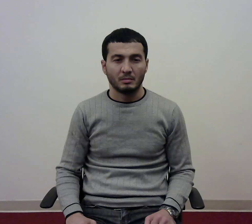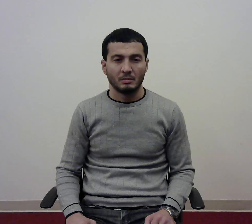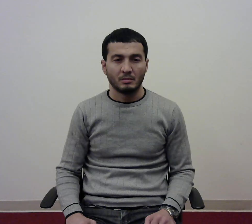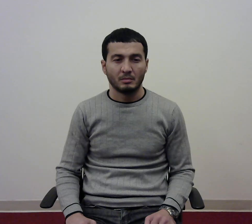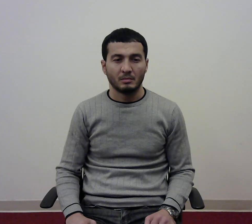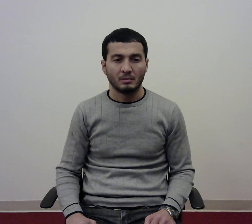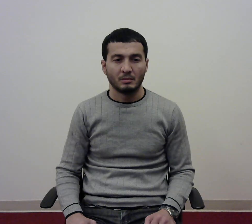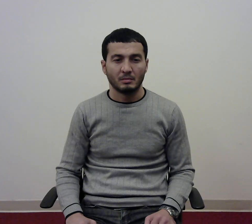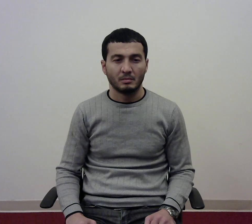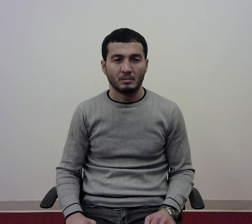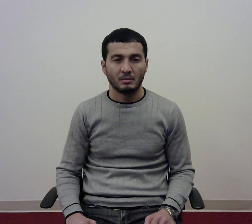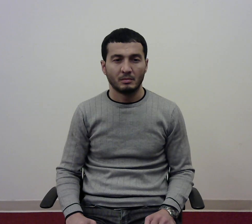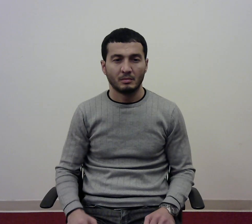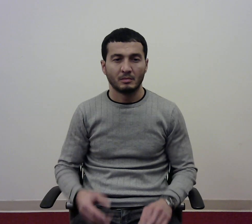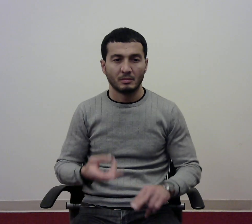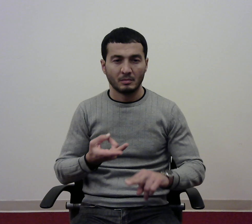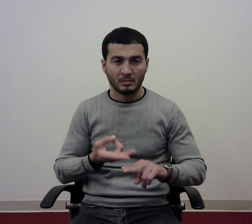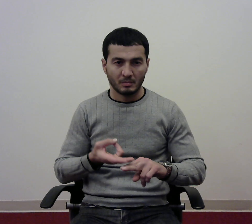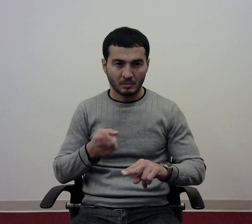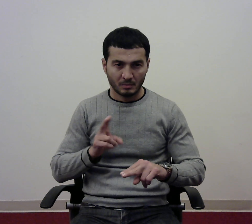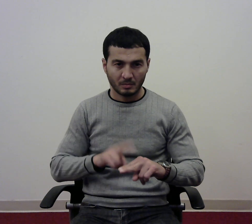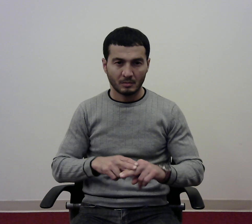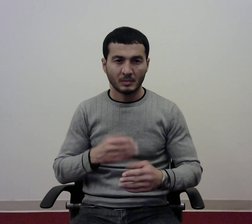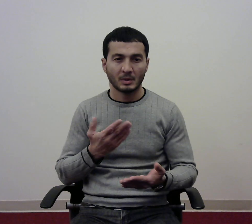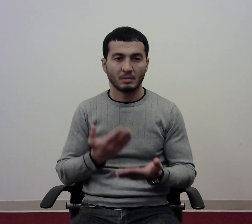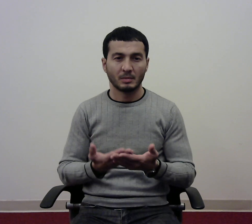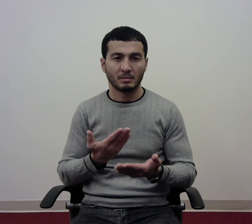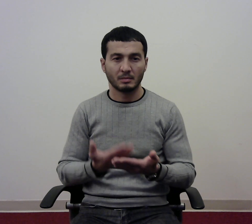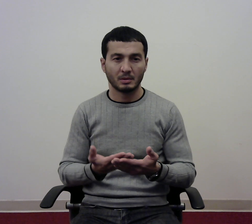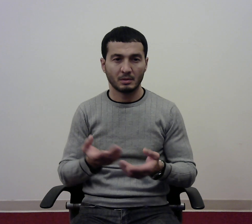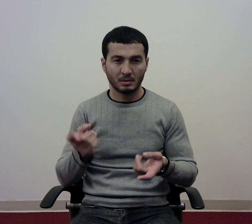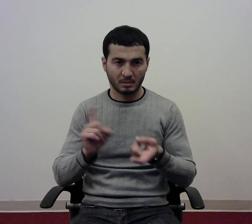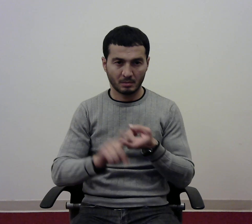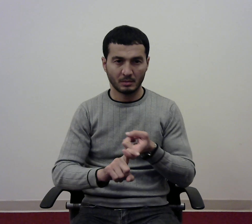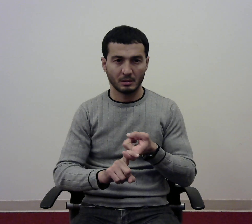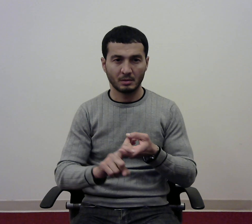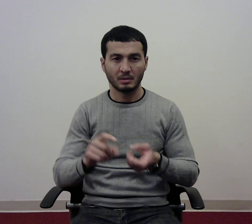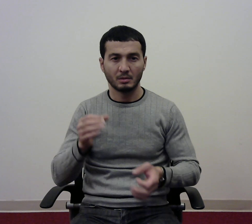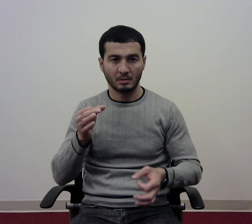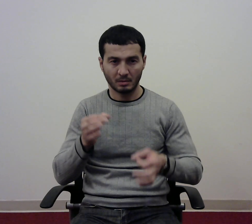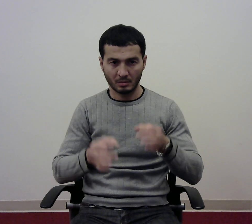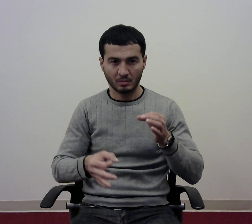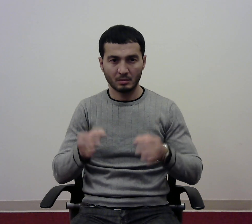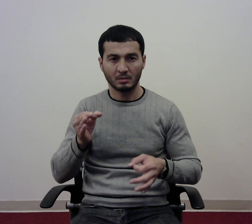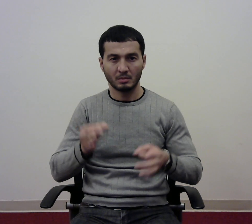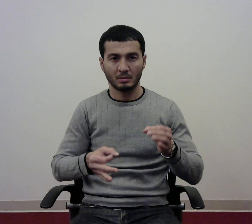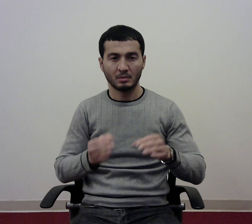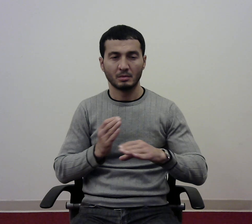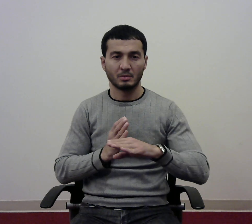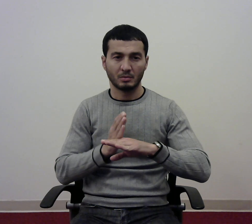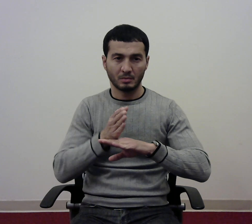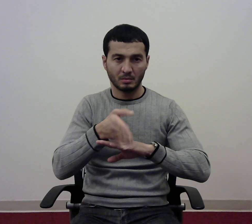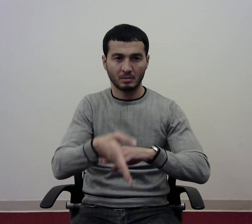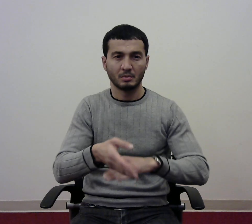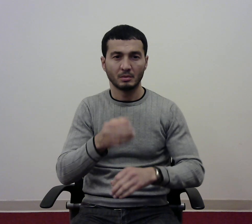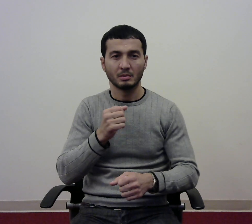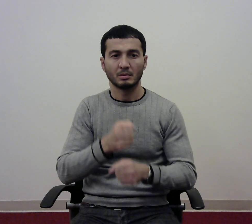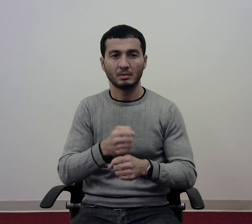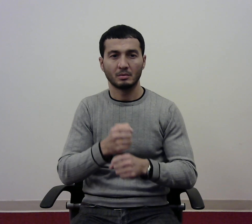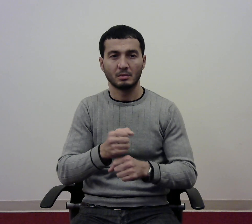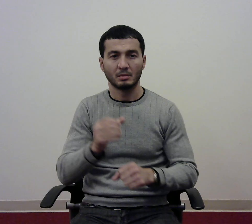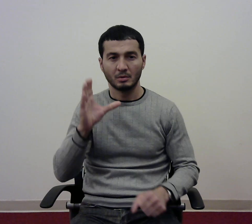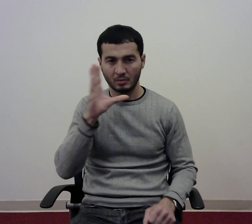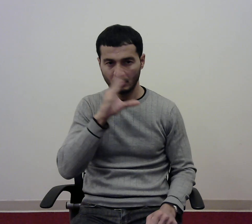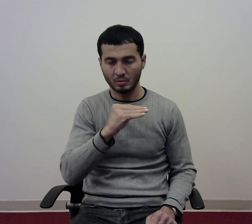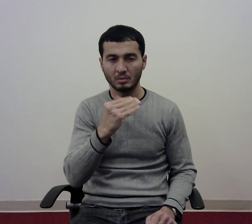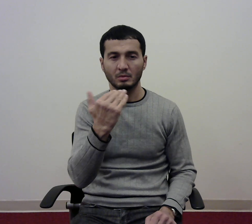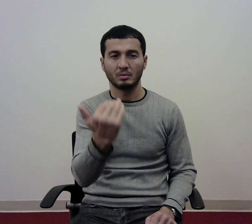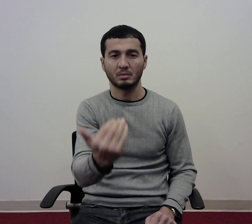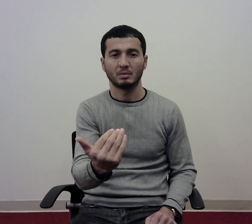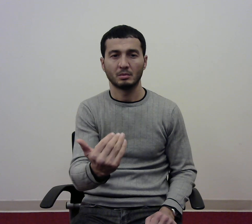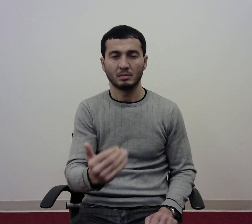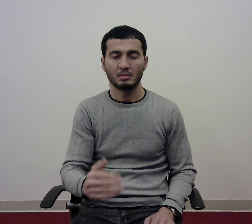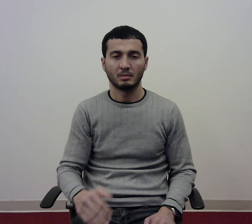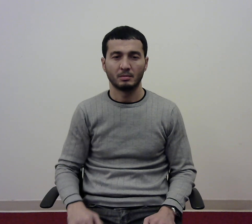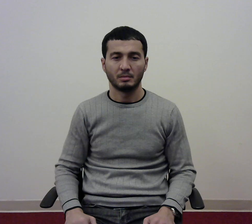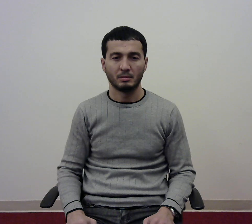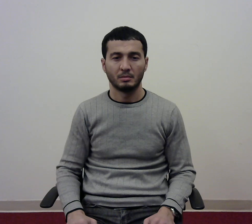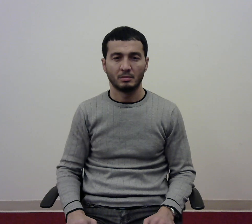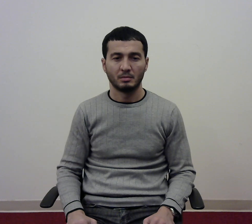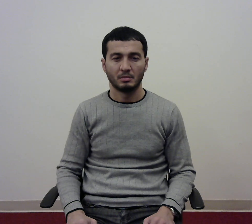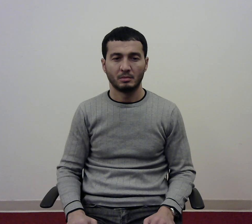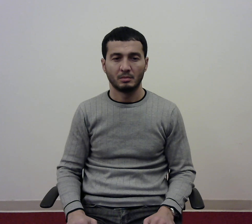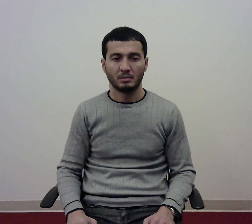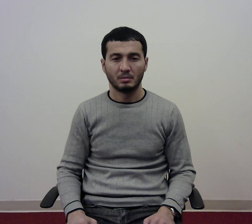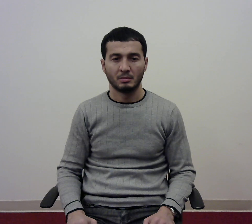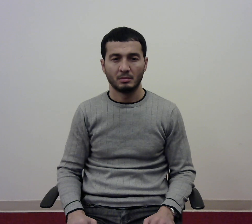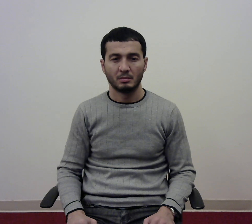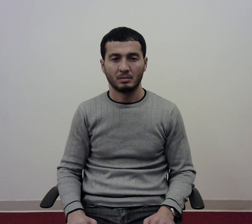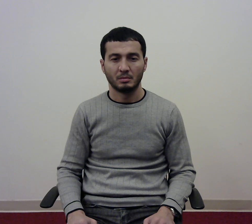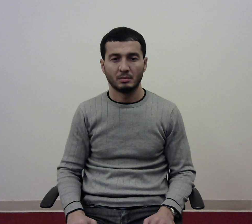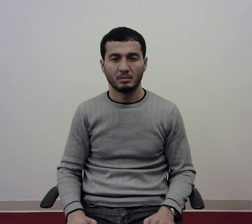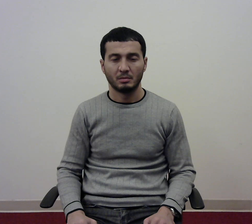Bu məsələ ilə bağlı məhkəməyə müraciət edə bilərsiniz